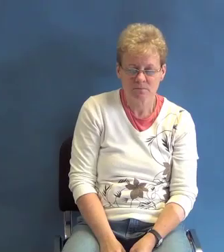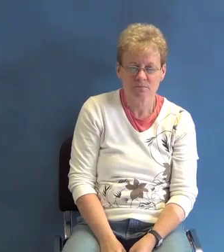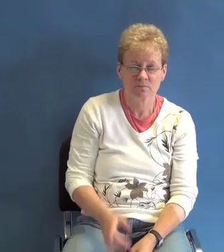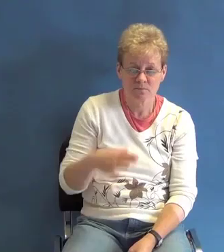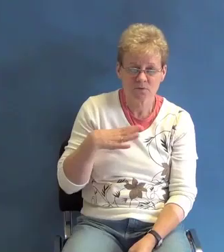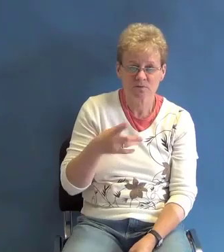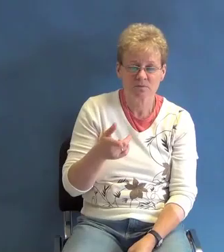Masz wolne?